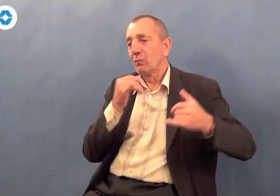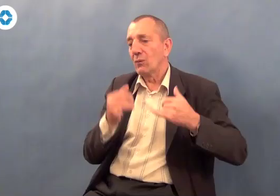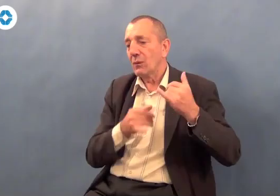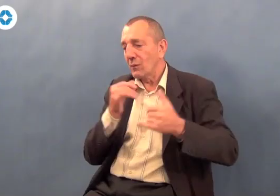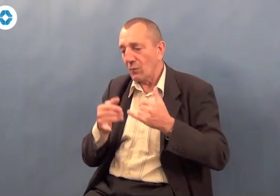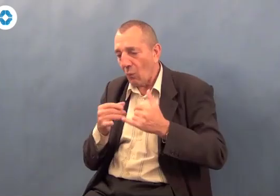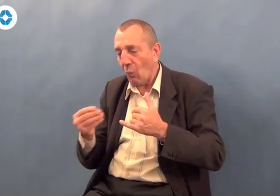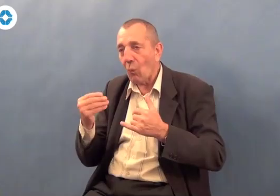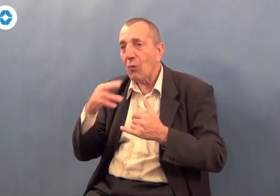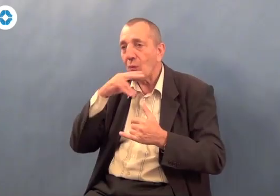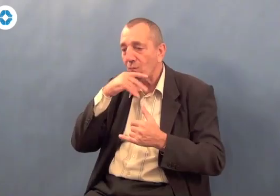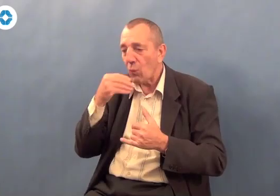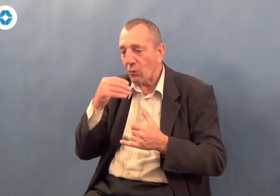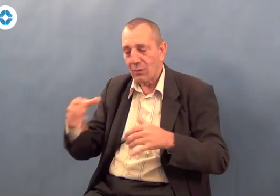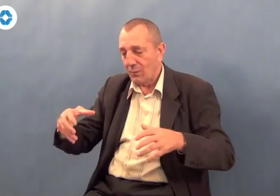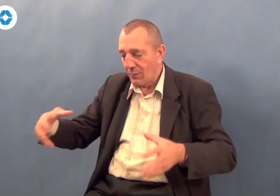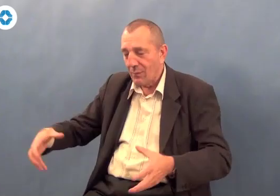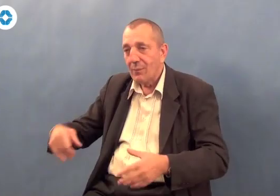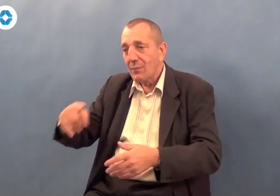I zachciało mu się gruszek, więc zabrał cały okrągły kosz.